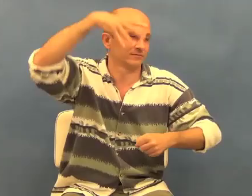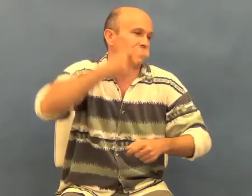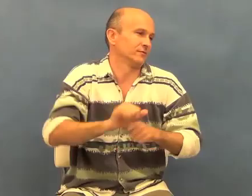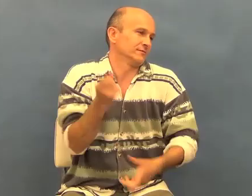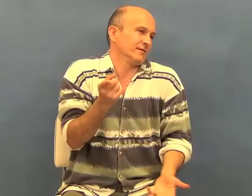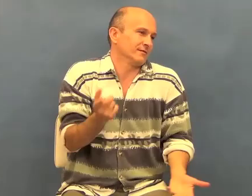Jest zakaz.